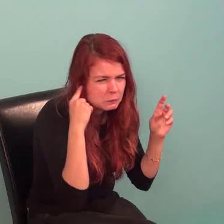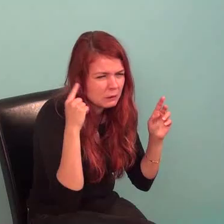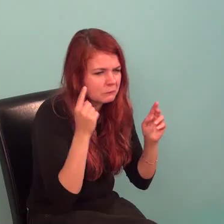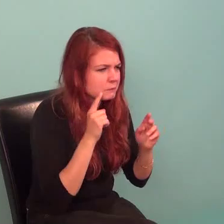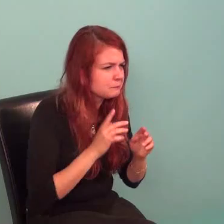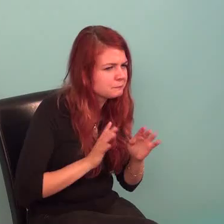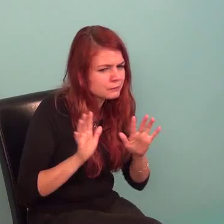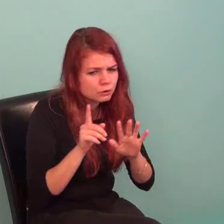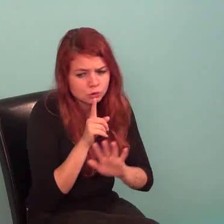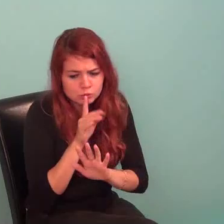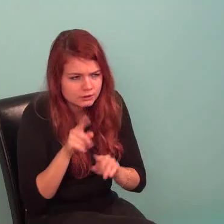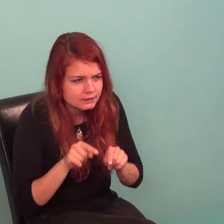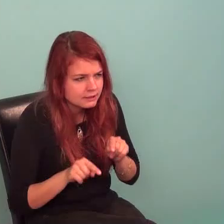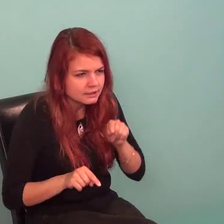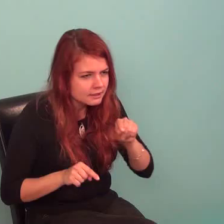Chłopiec mówi, żeby pies był cicho i skrada się powoli.